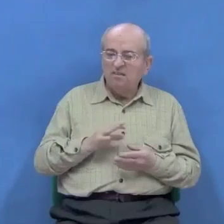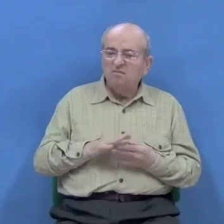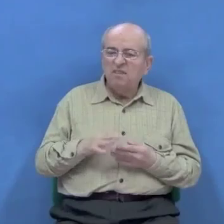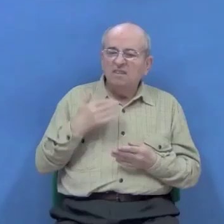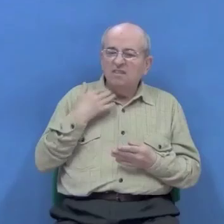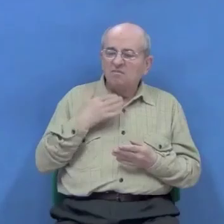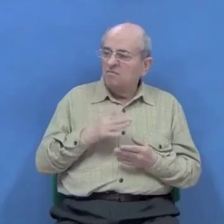Bez procentów.